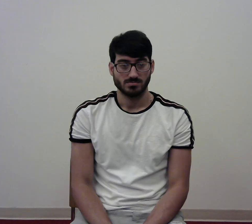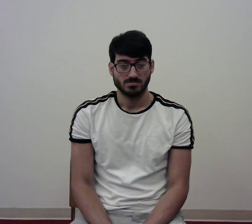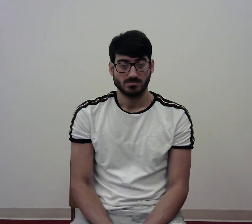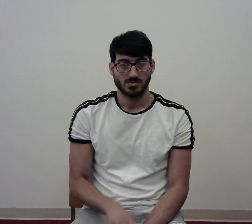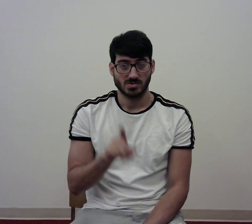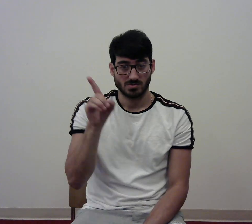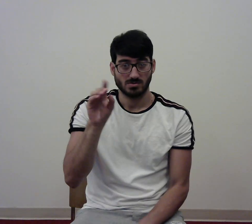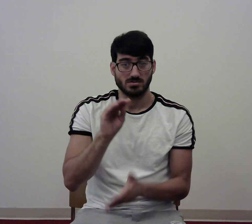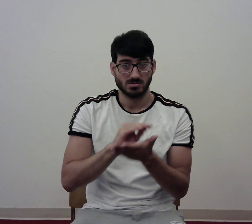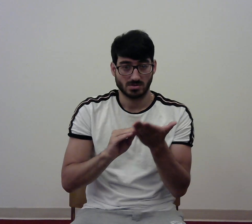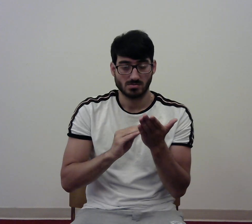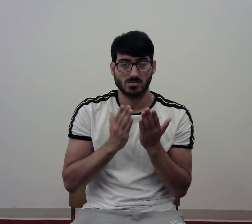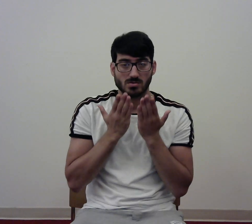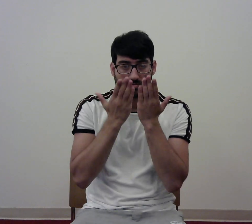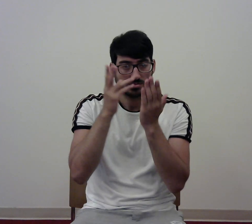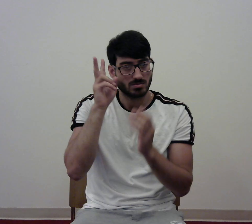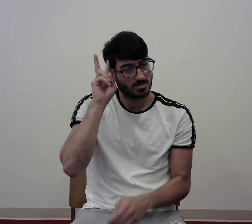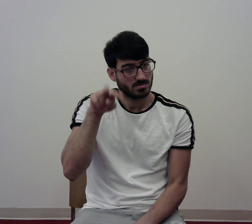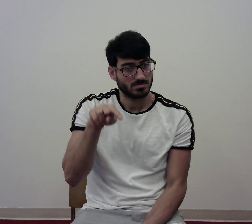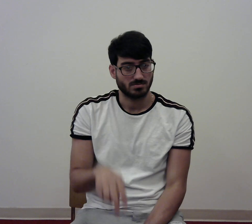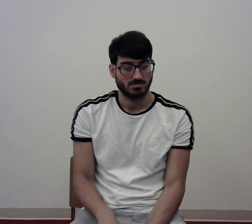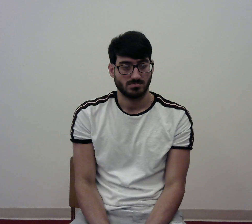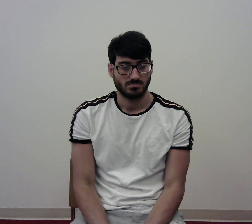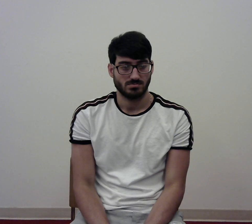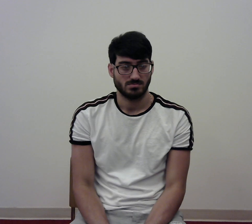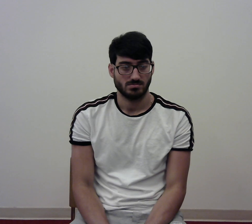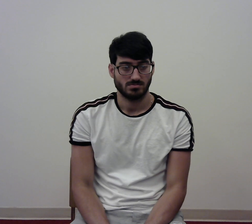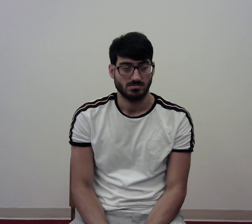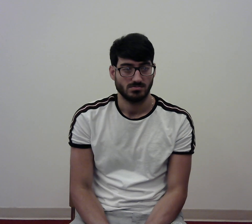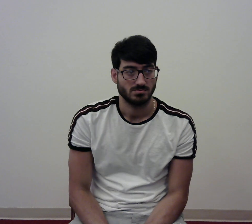O yazıb-oxuya bilmir